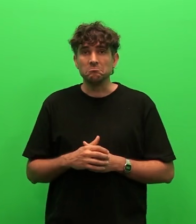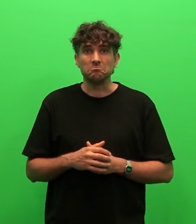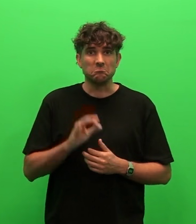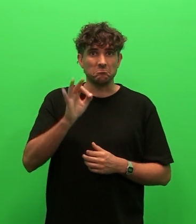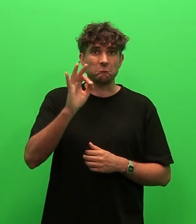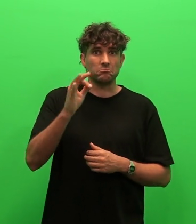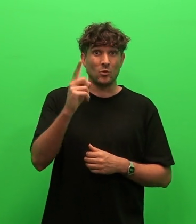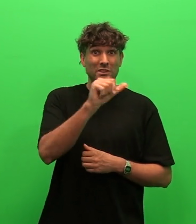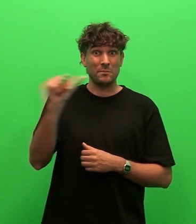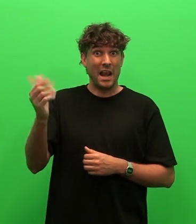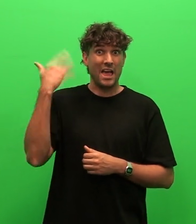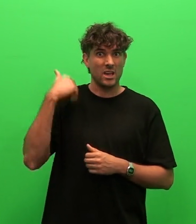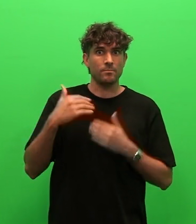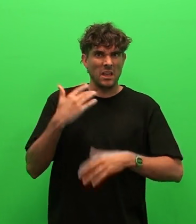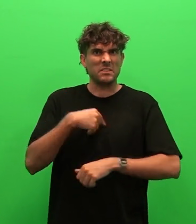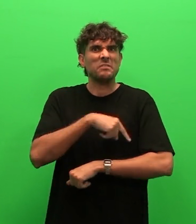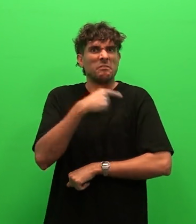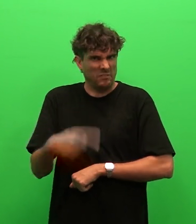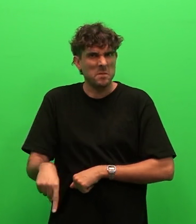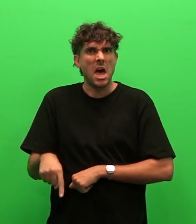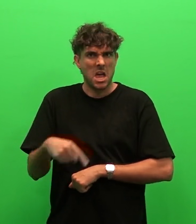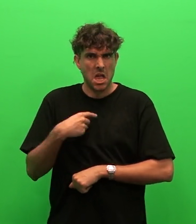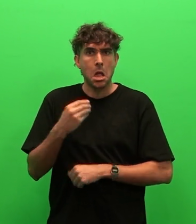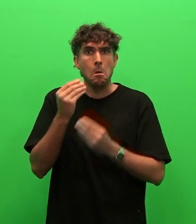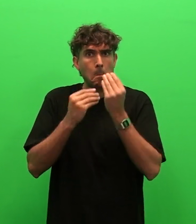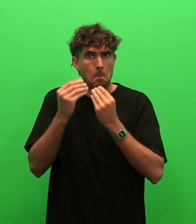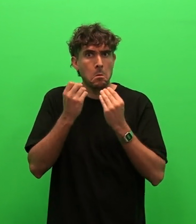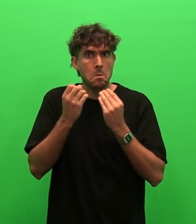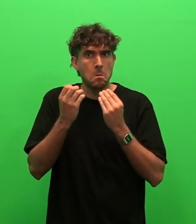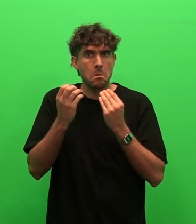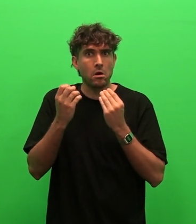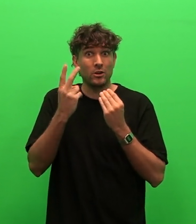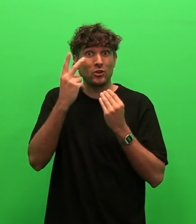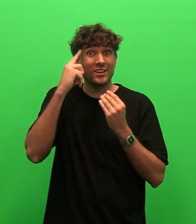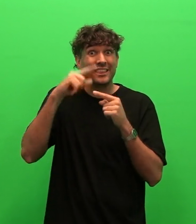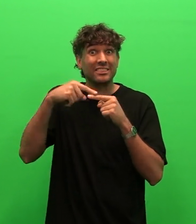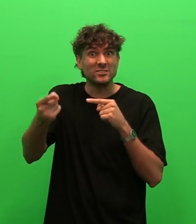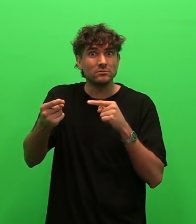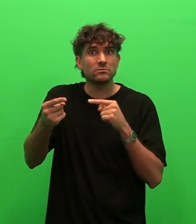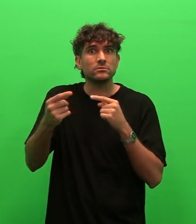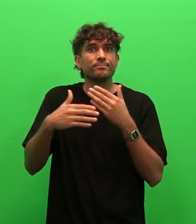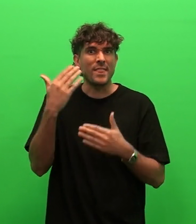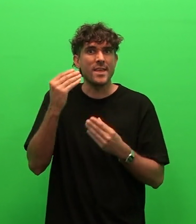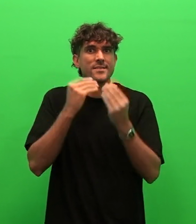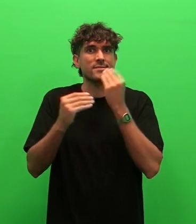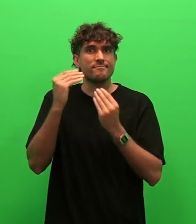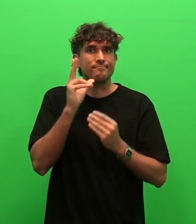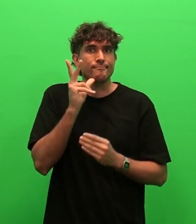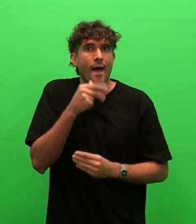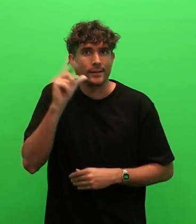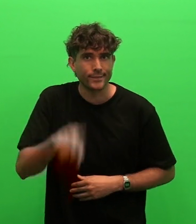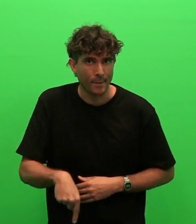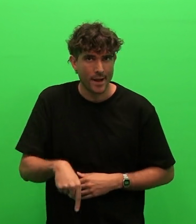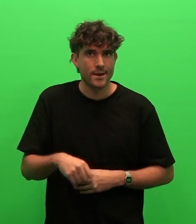Sí, fa una setmana vaig començar a tenir febre i podia menjar bé, però dos dies després quan menjava i empassava em feia mal també.